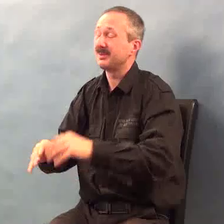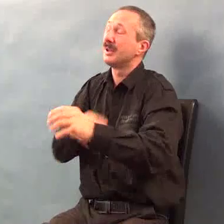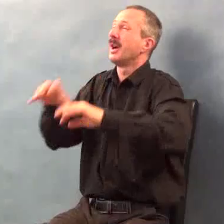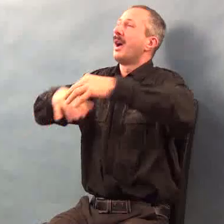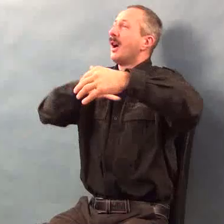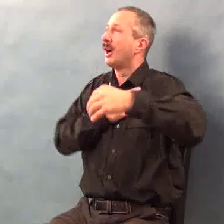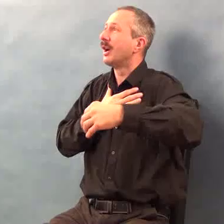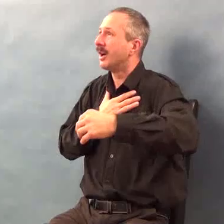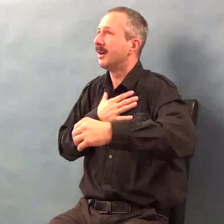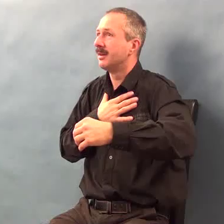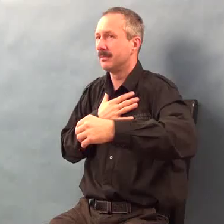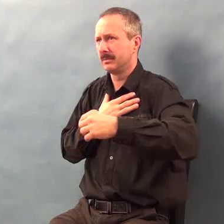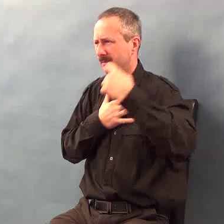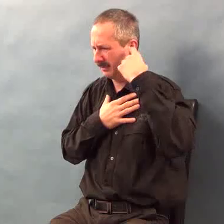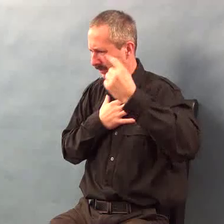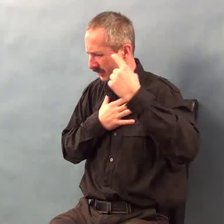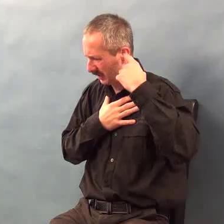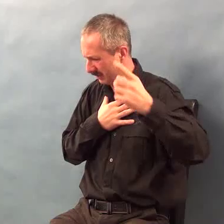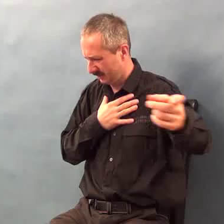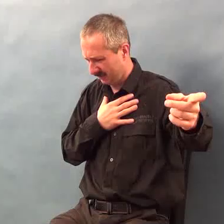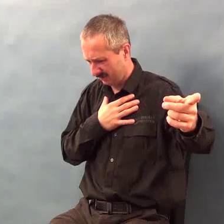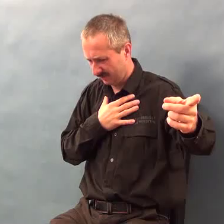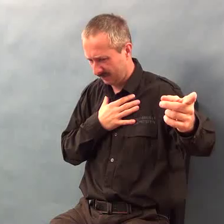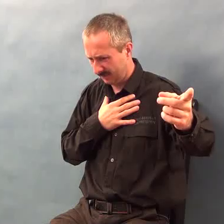Pies usłyszał jakieś odgłosy dobiegające z oddali.